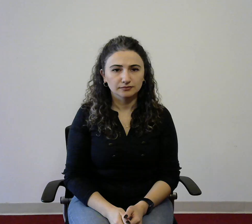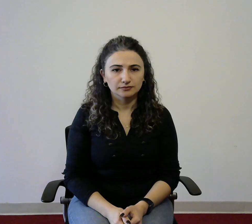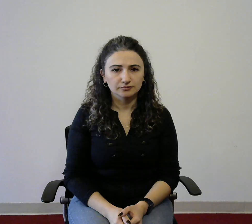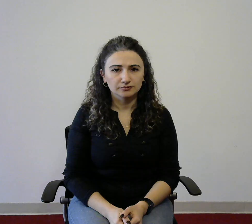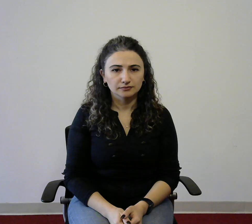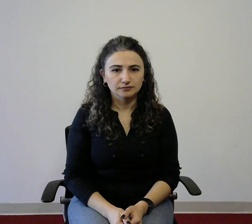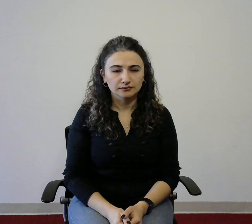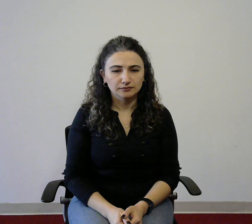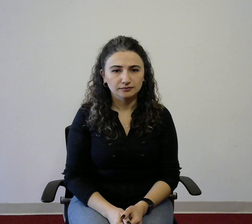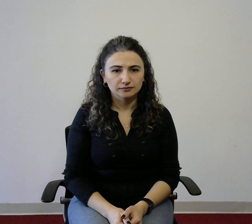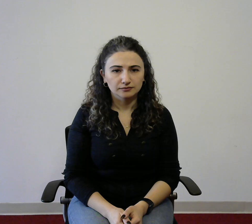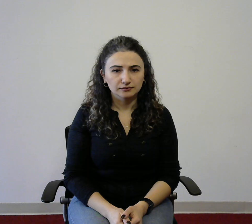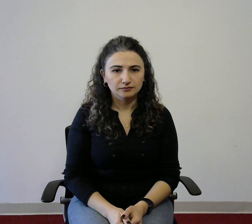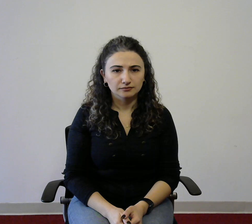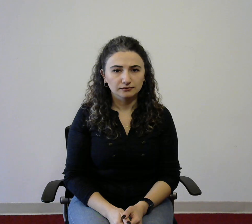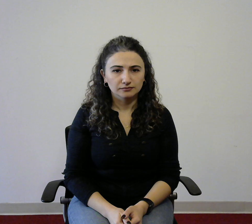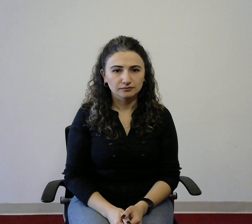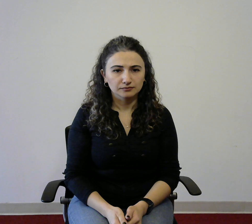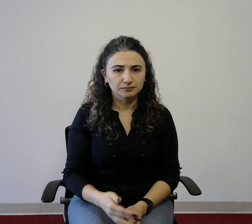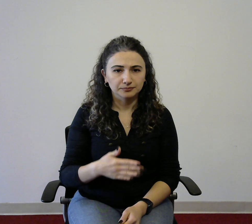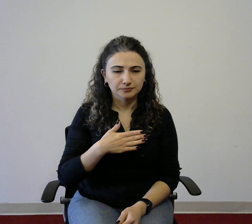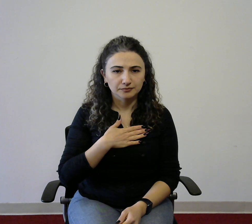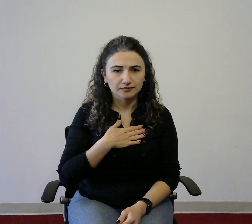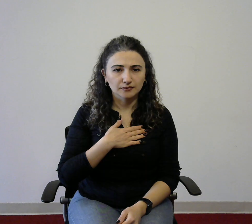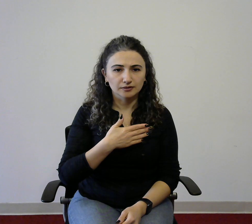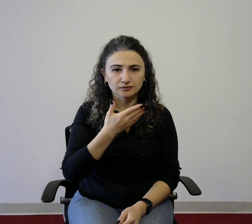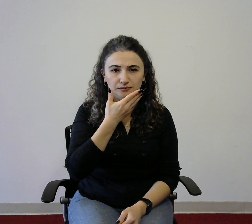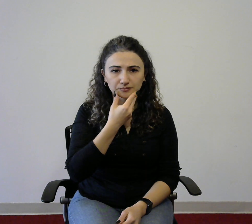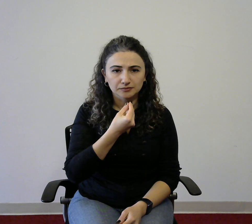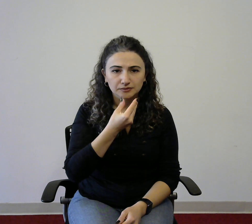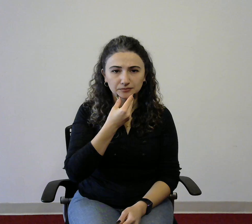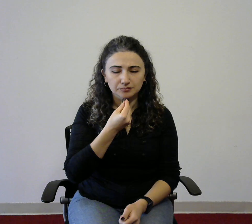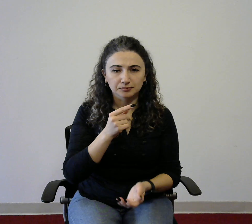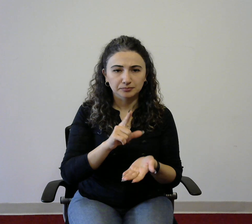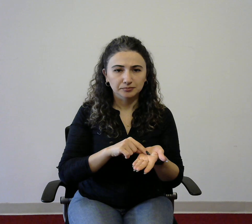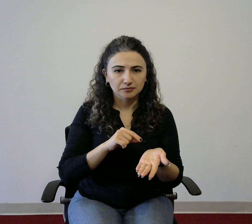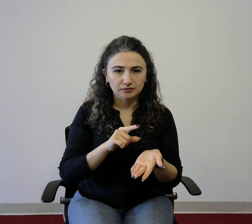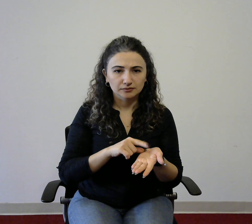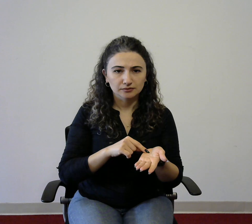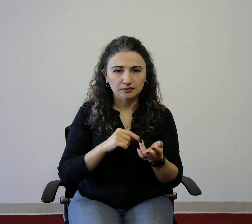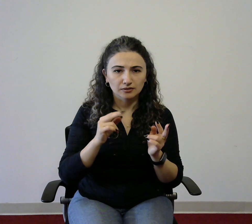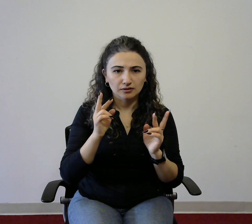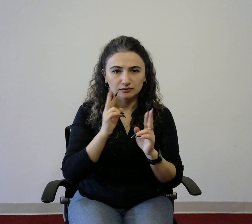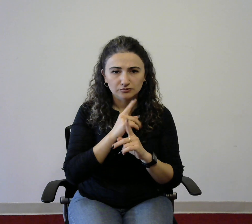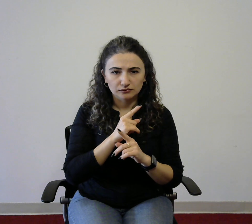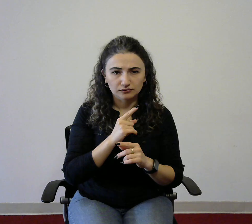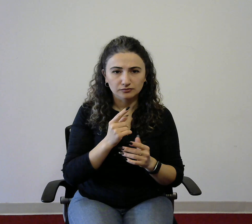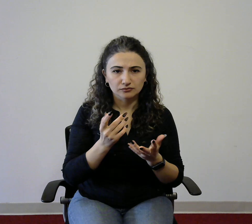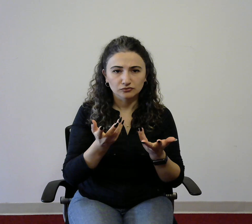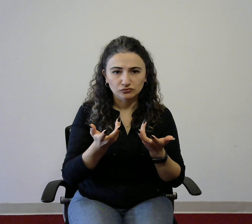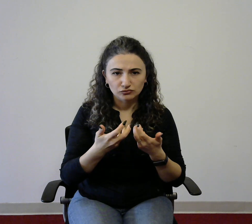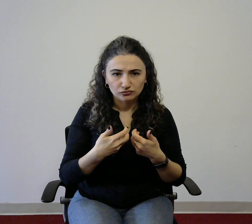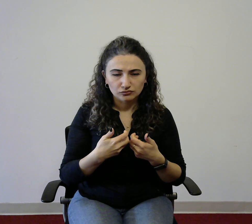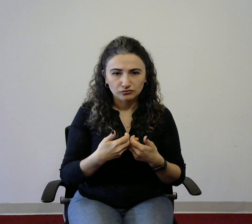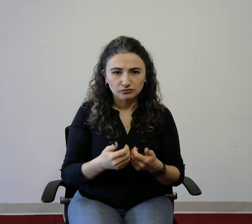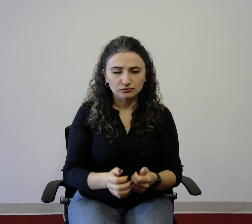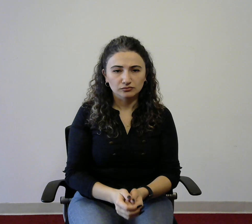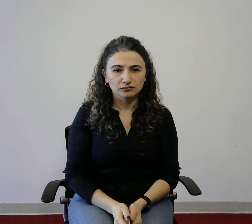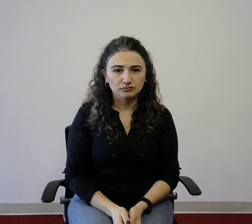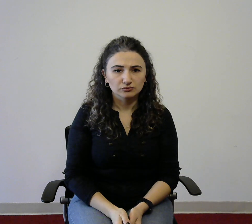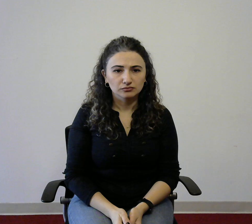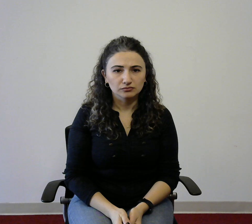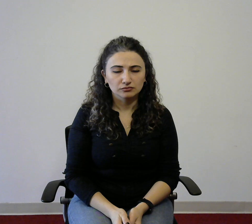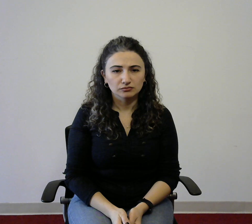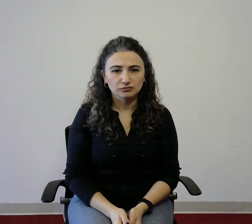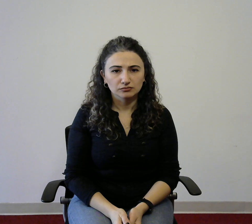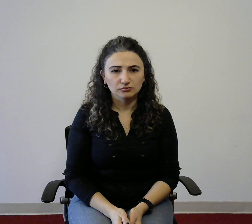Mənim babamın pensiyasını səhv hesablayıblar